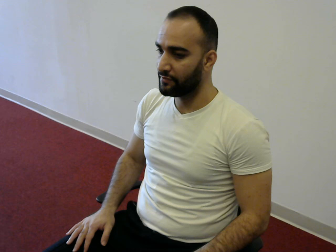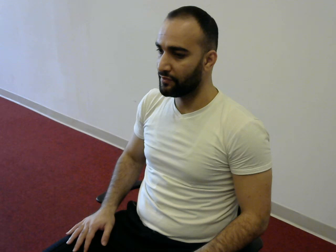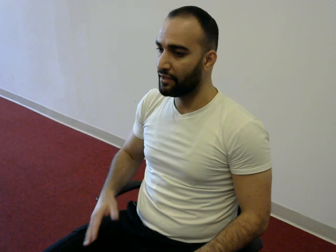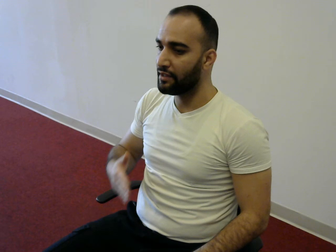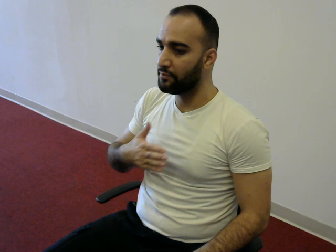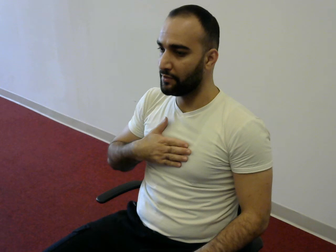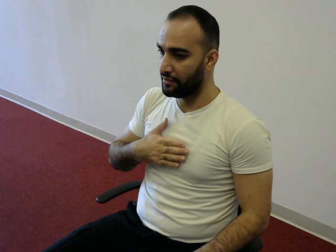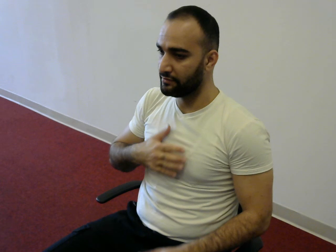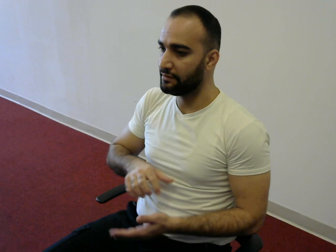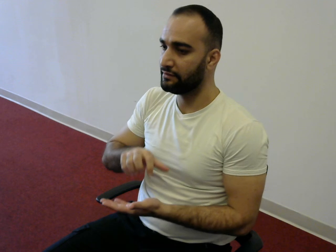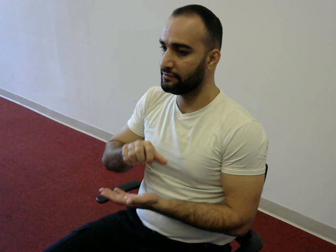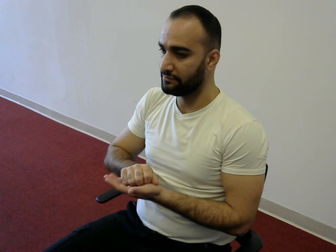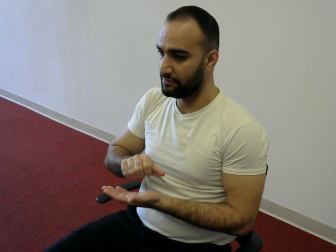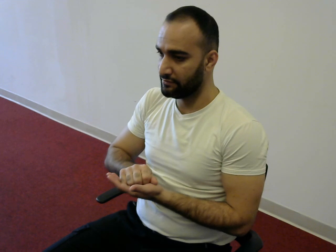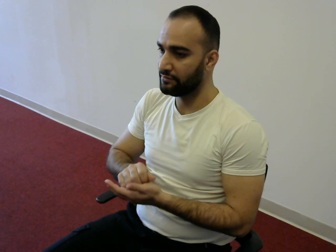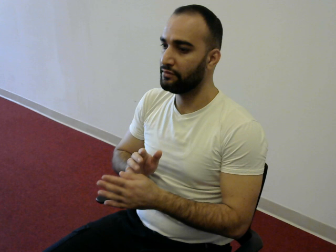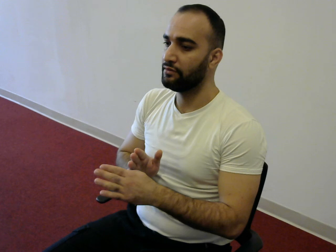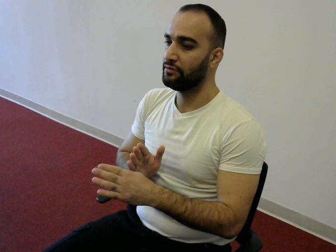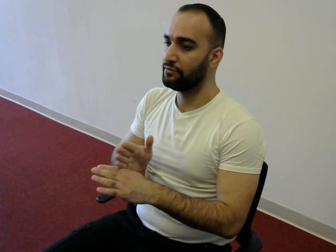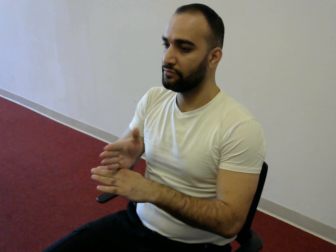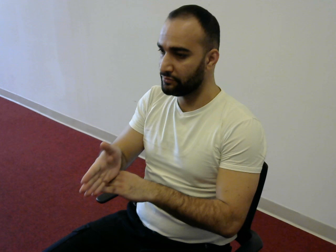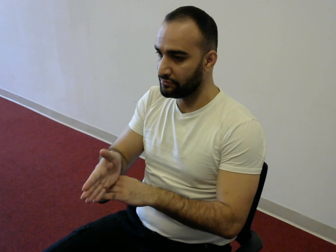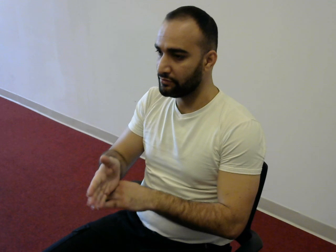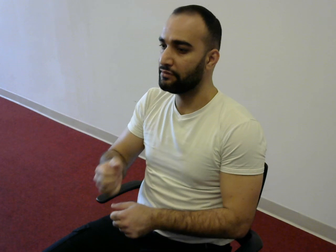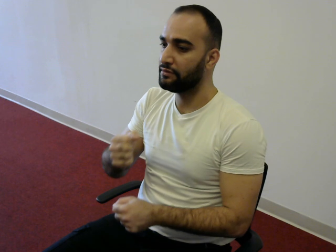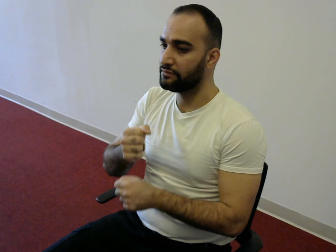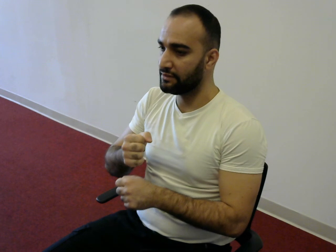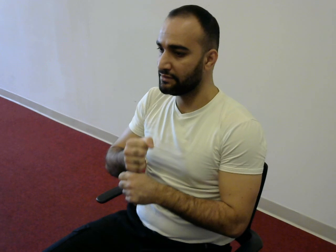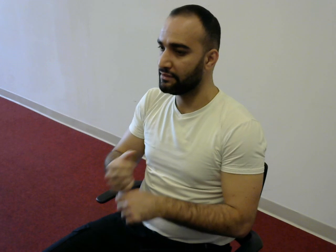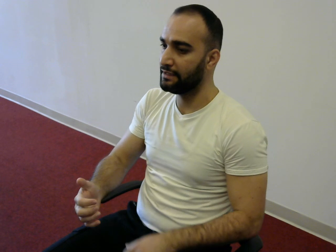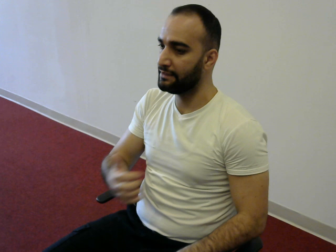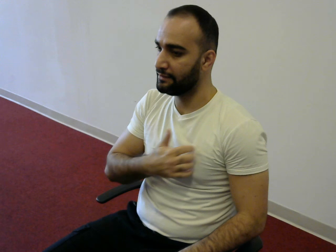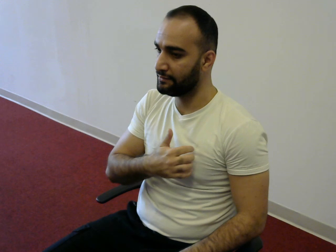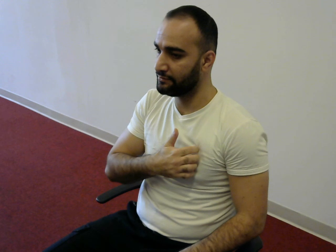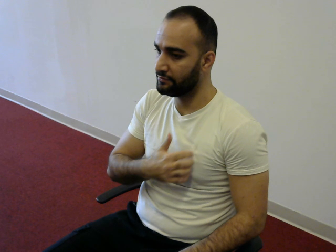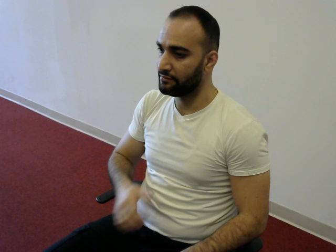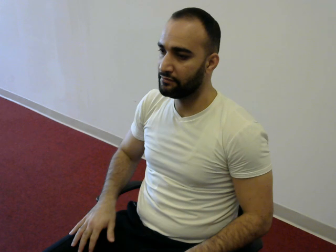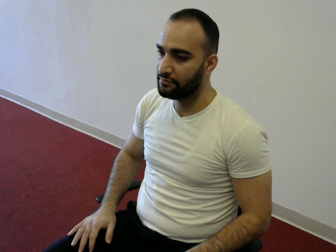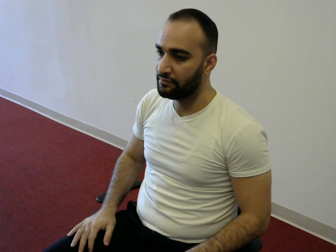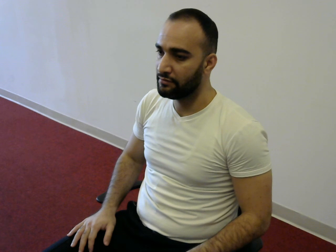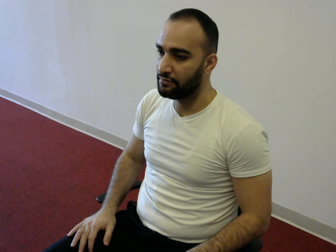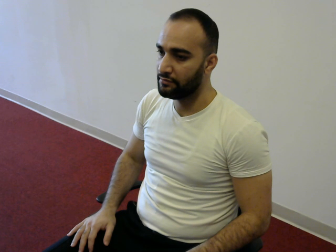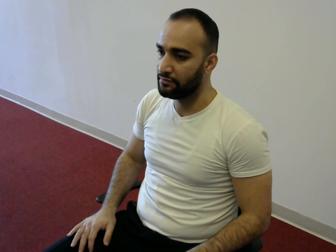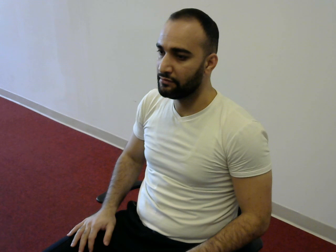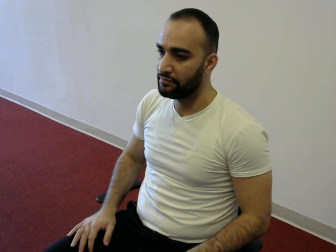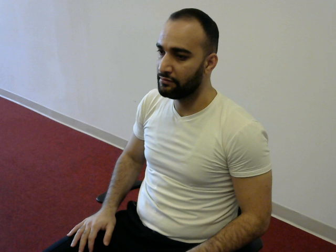Mən məşğulluğa müraciət etmək istəyirəm